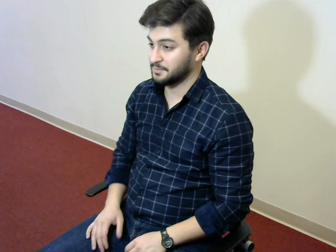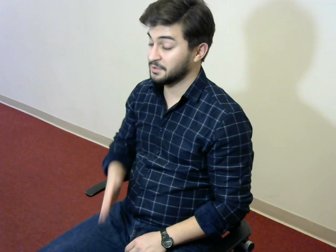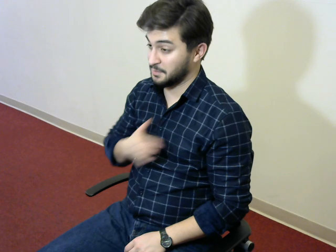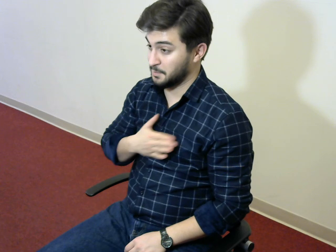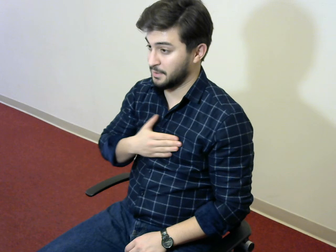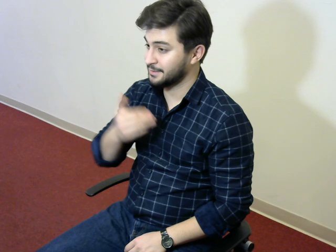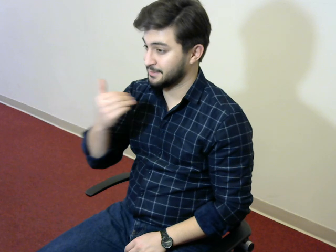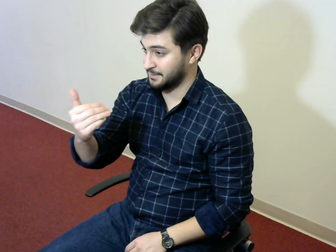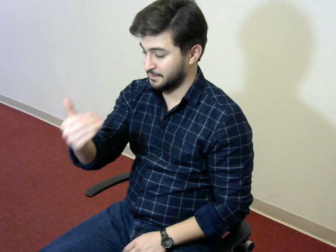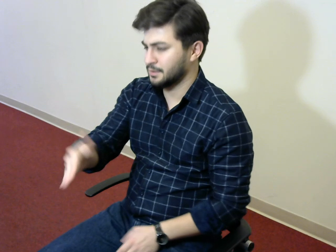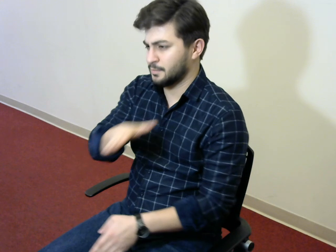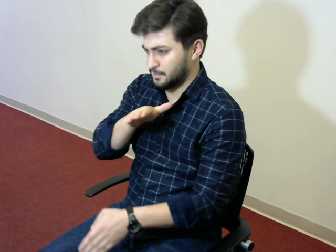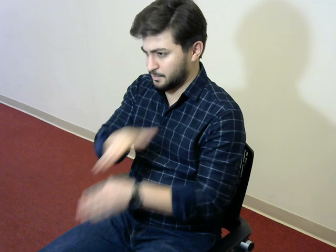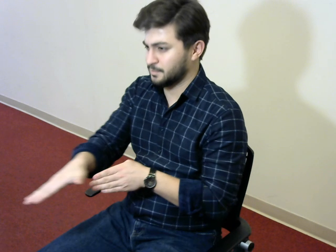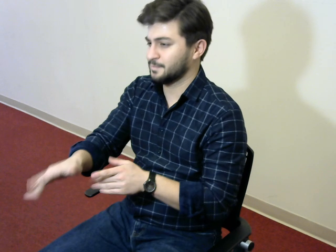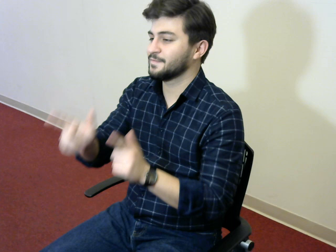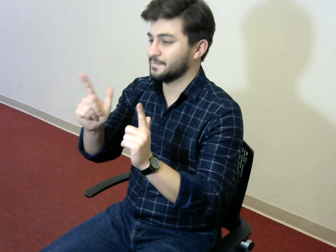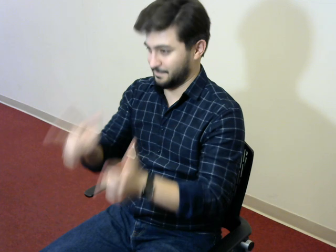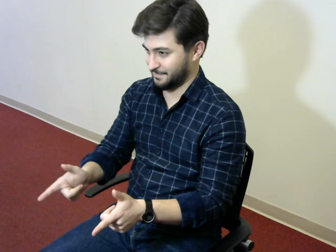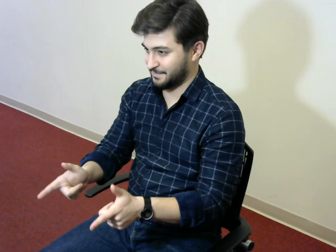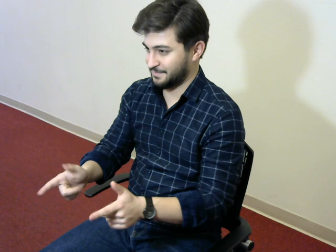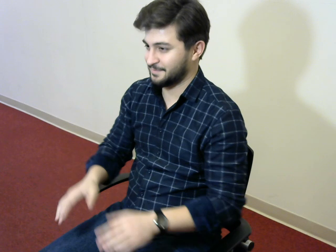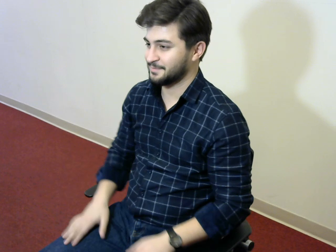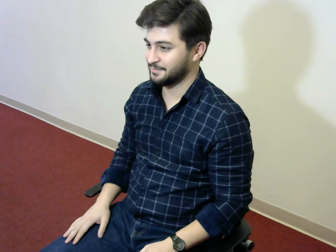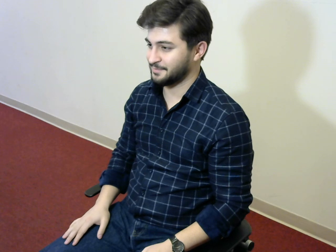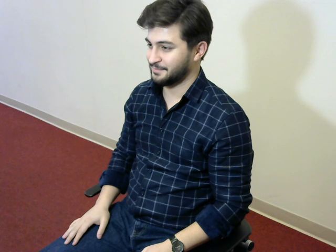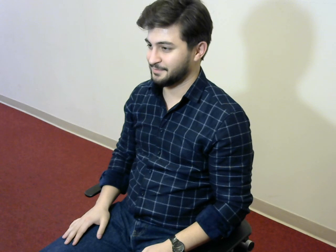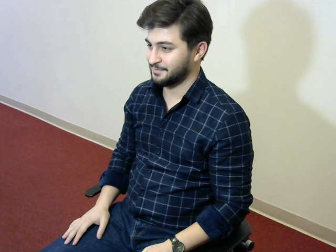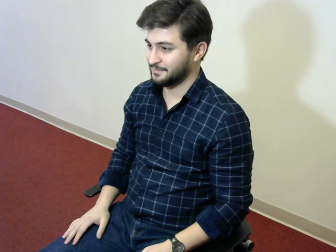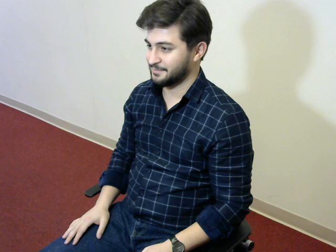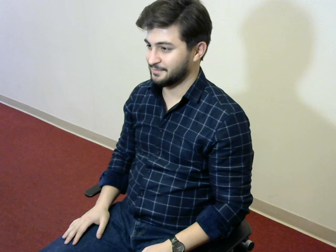Mən sizinlə tamamilə razıyam